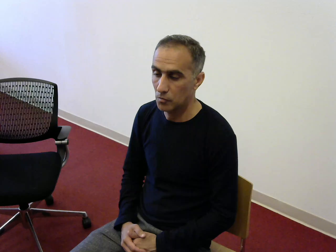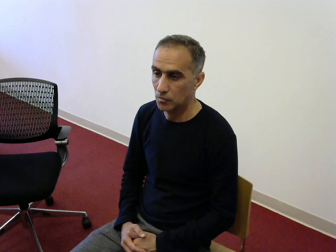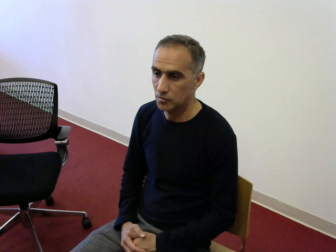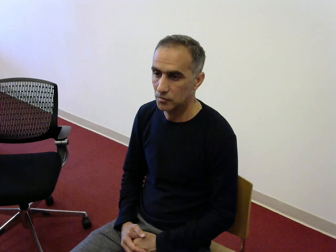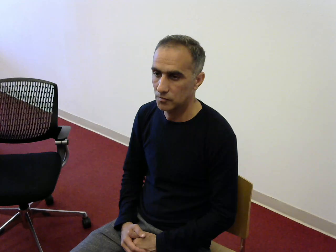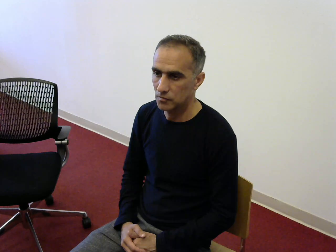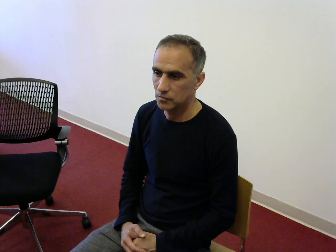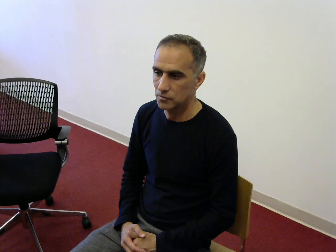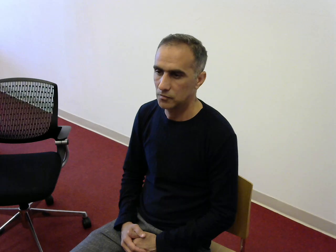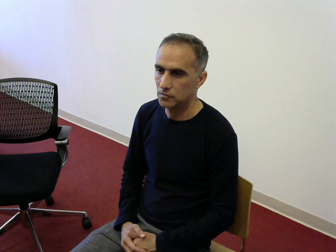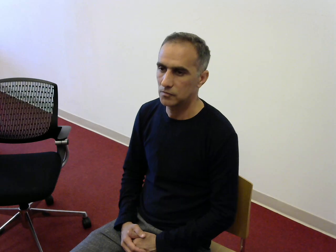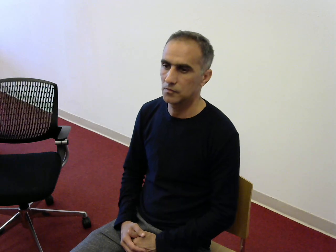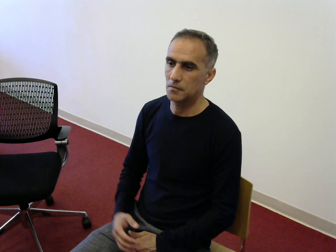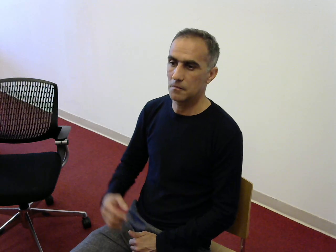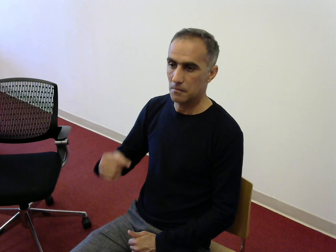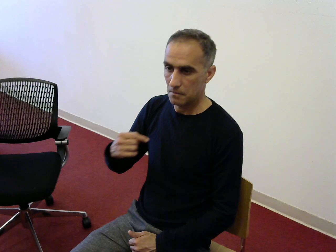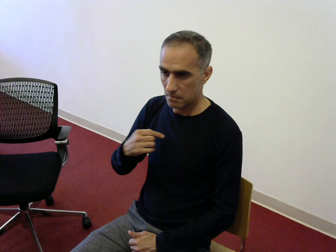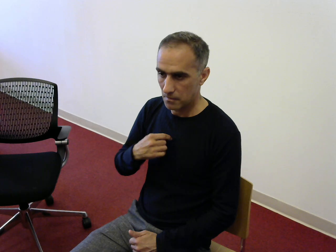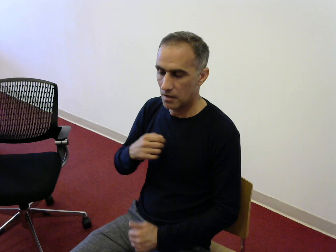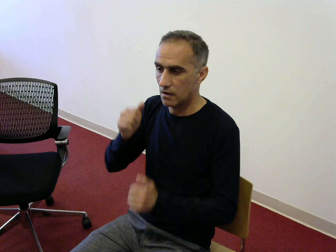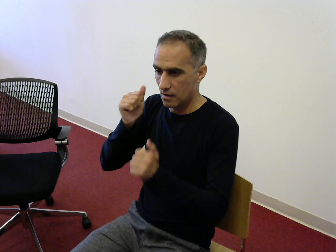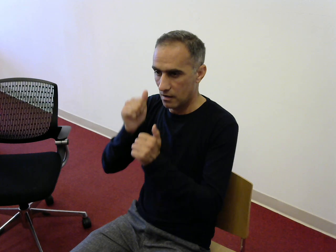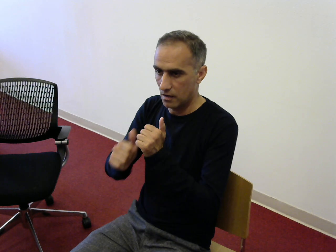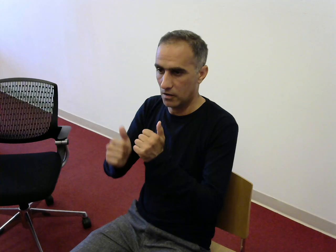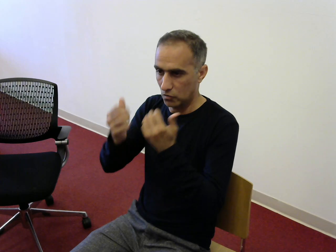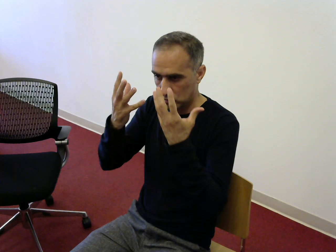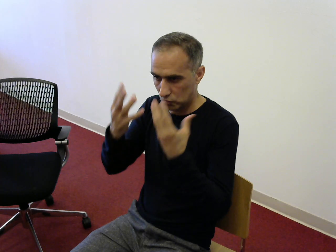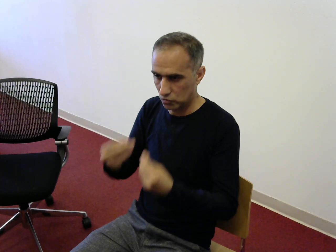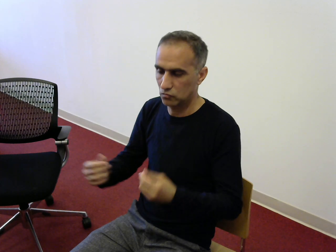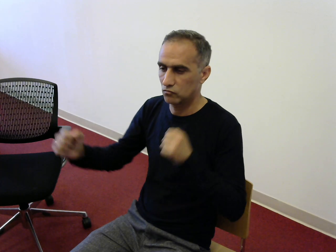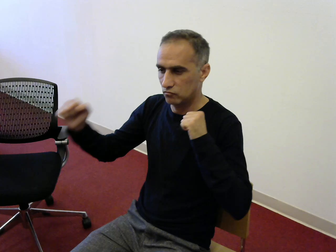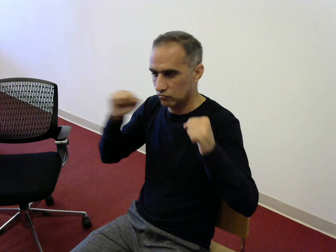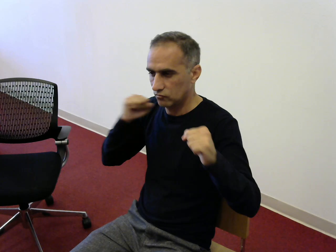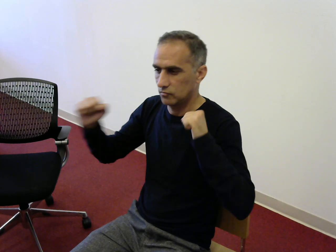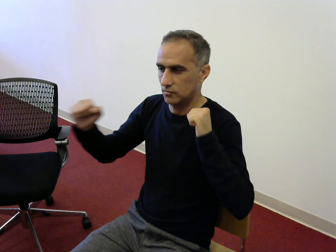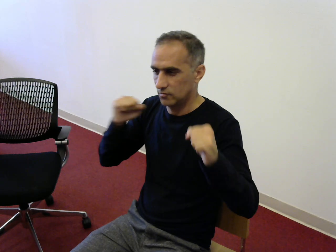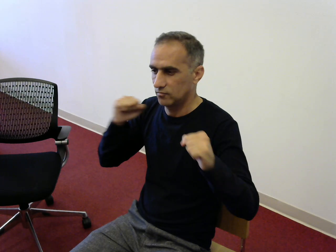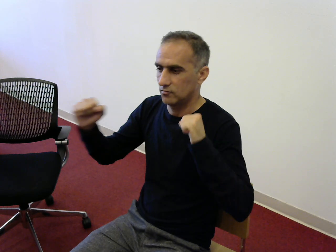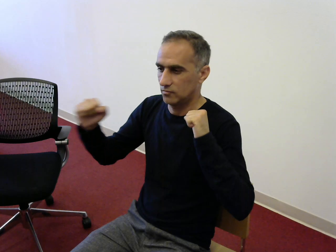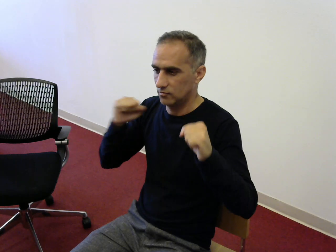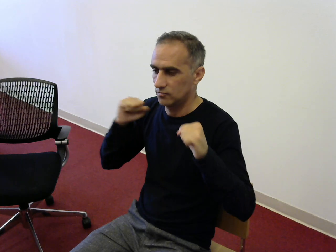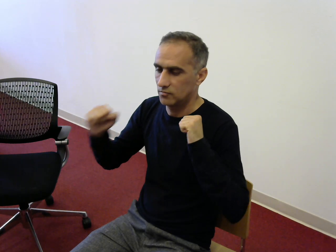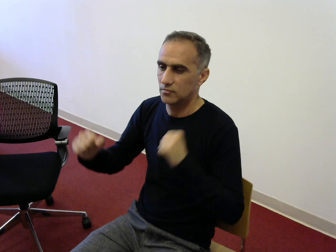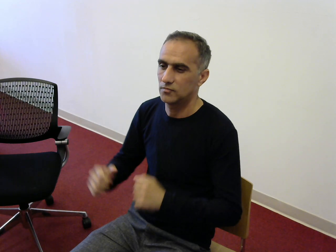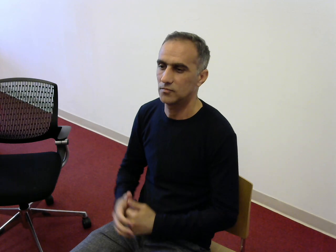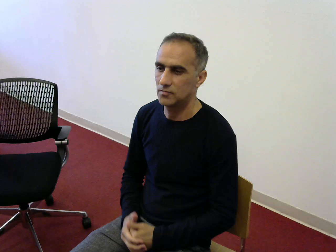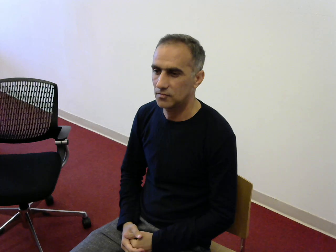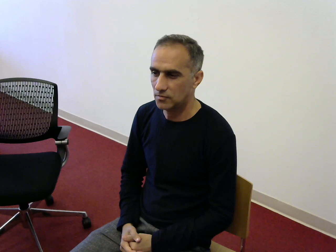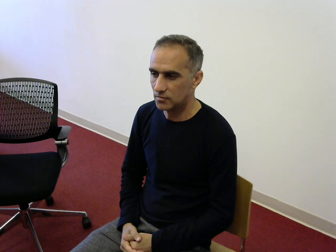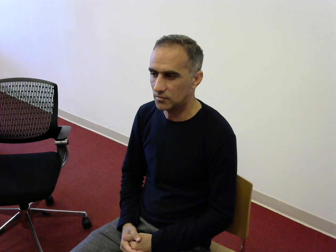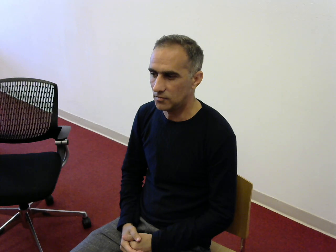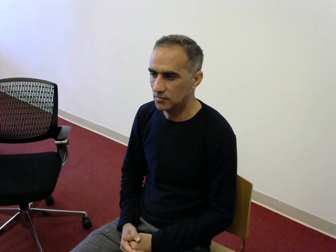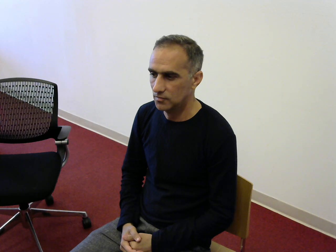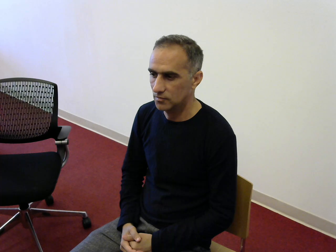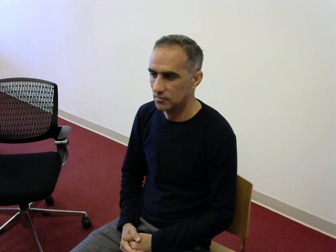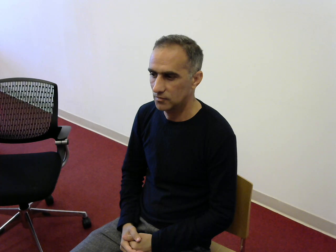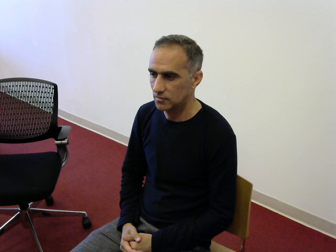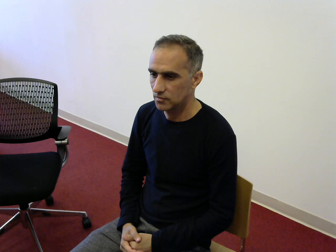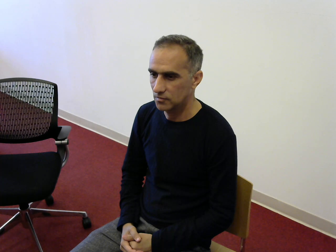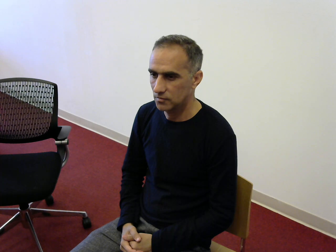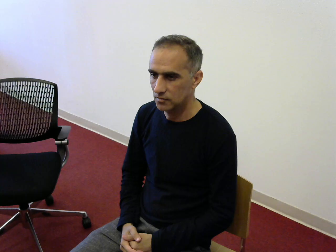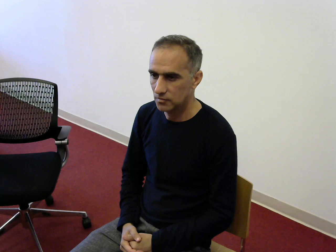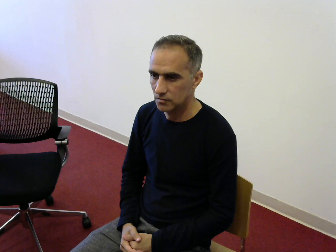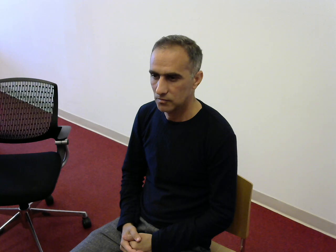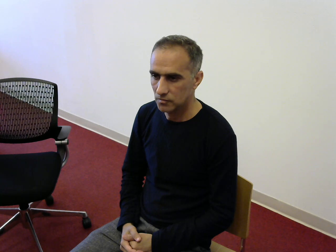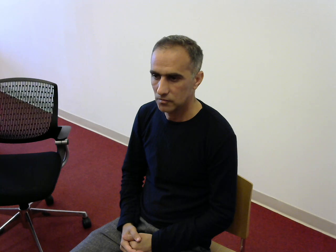Mən hər gün idman edirəm